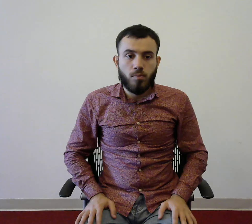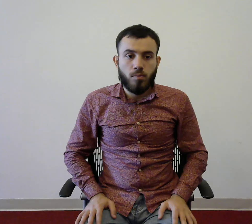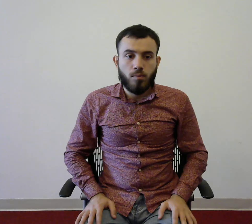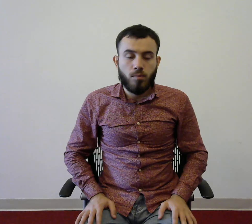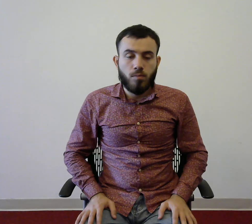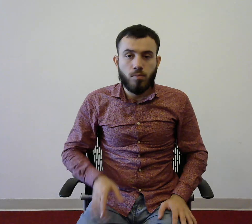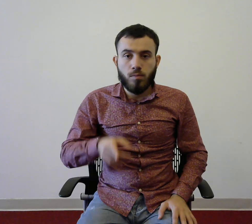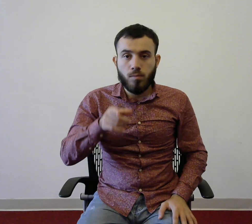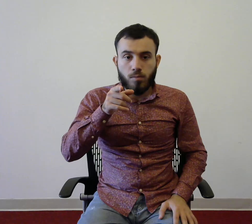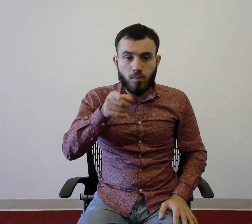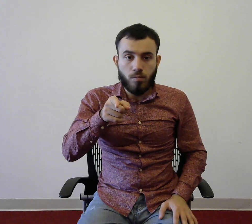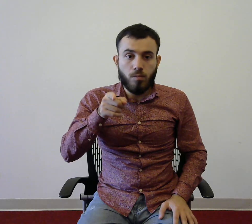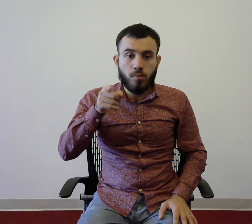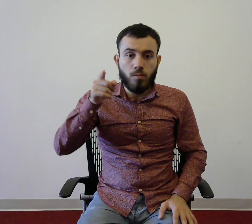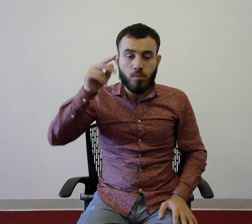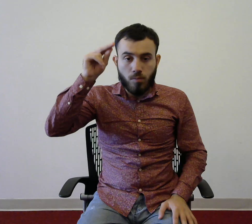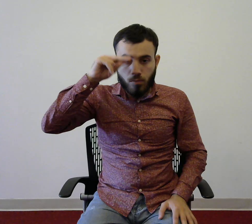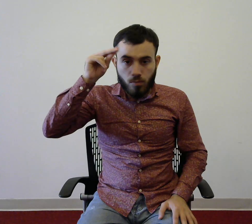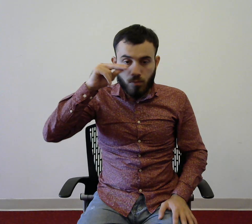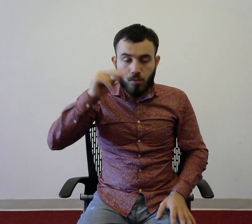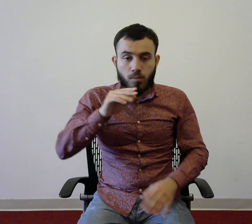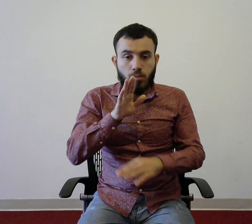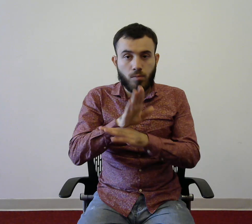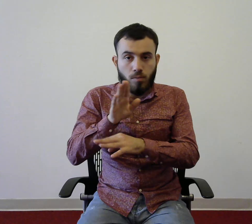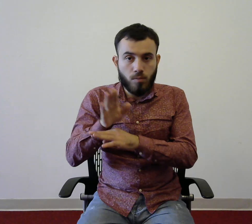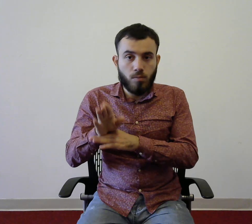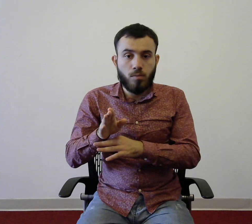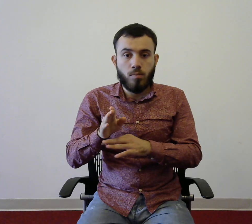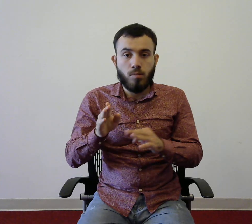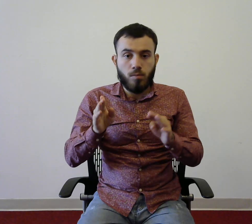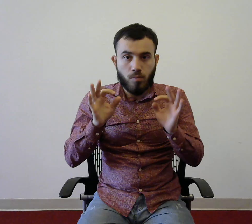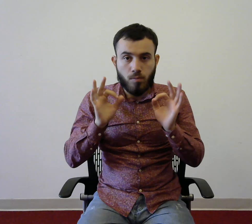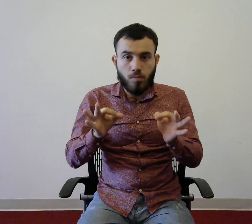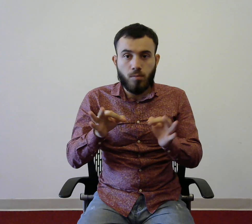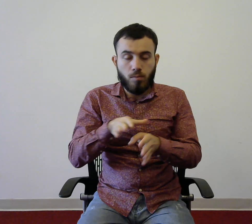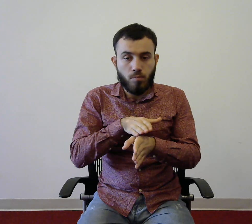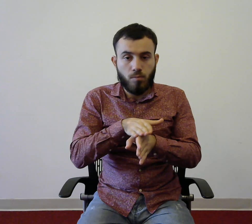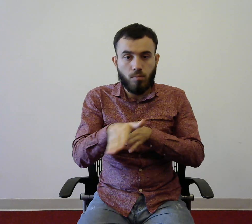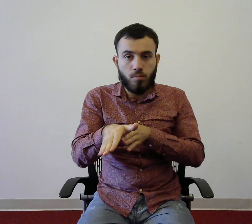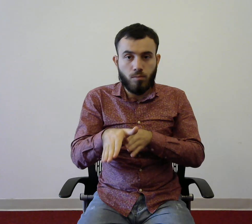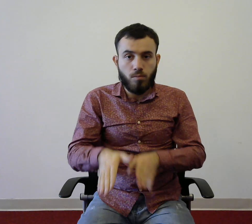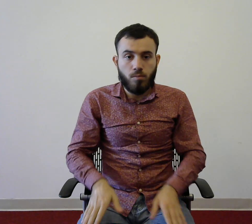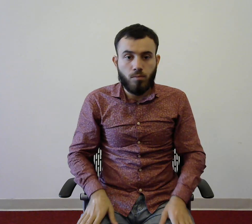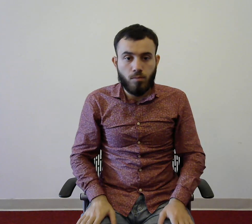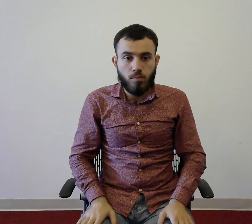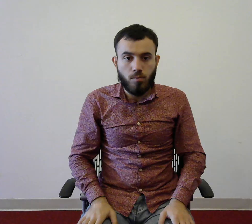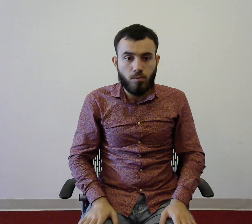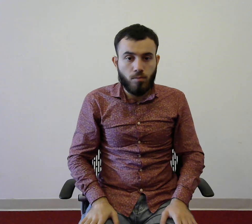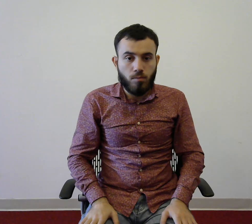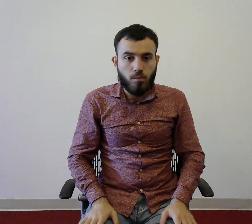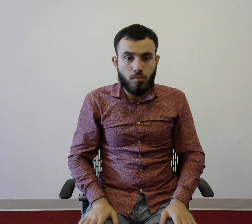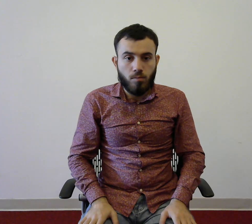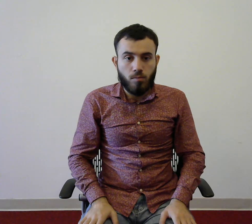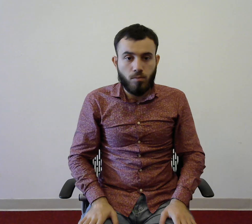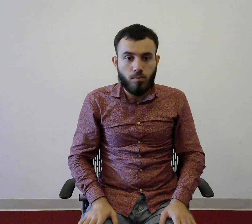Sənin şagirdin tapşırıqları düzgün yerinə yetirib